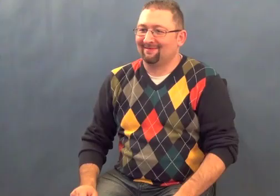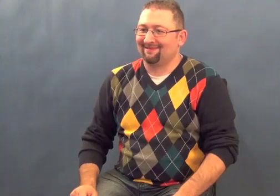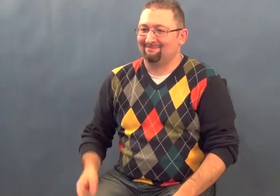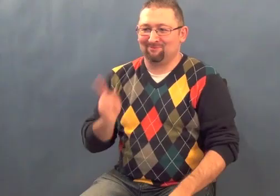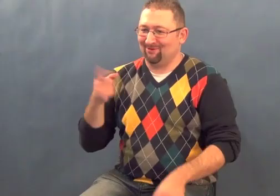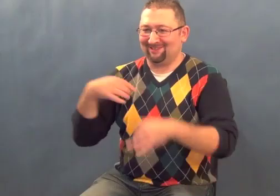Muszę razem z żoną.